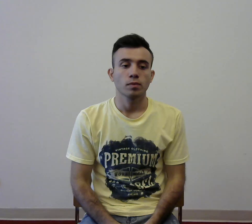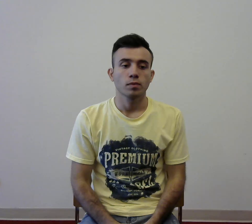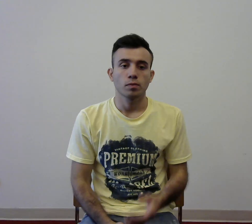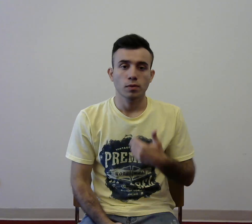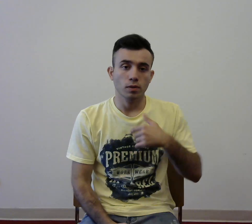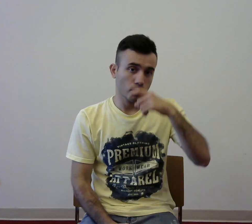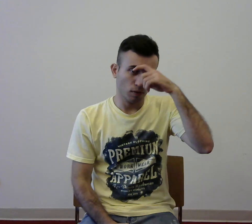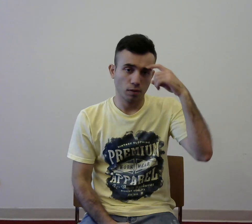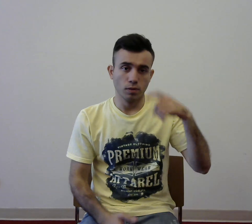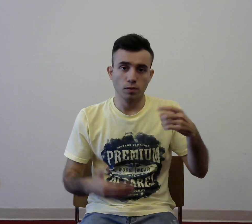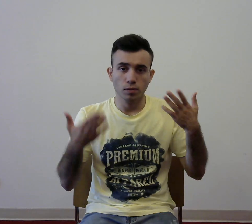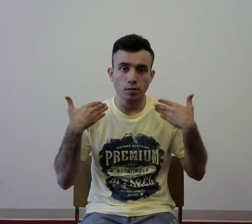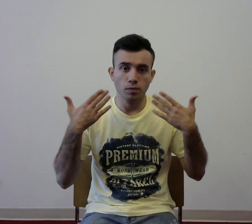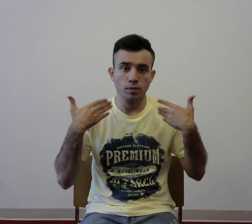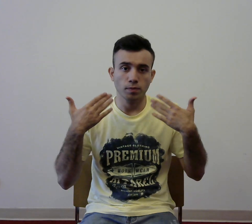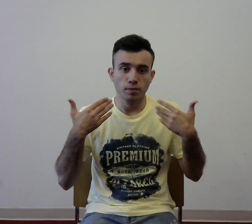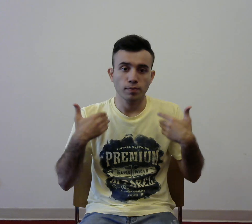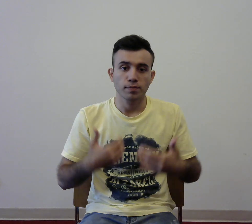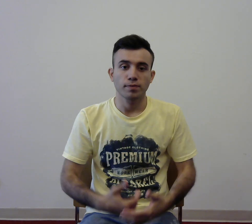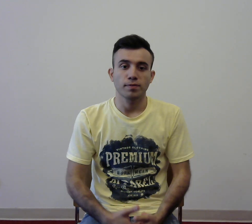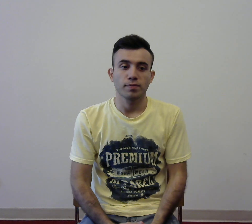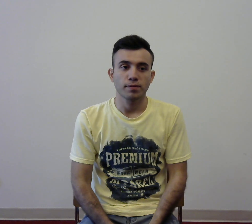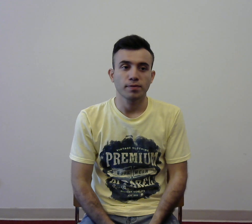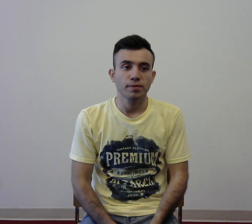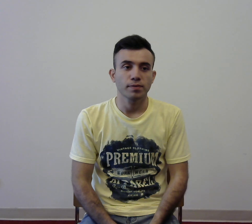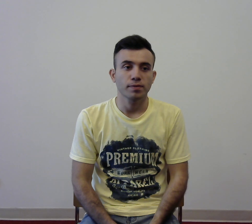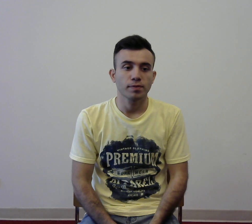Mənə istidir